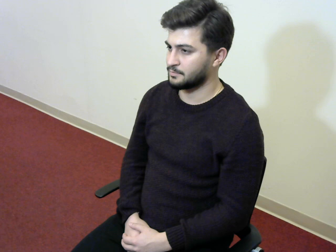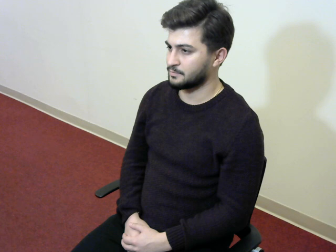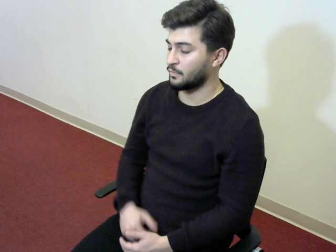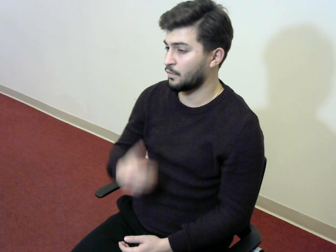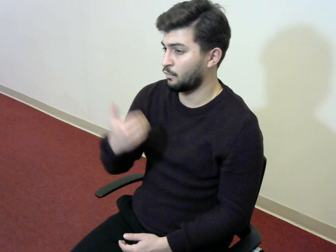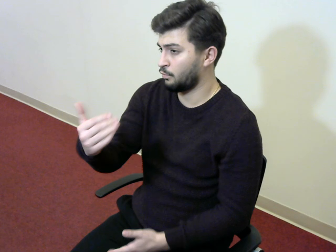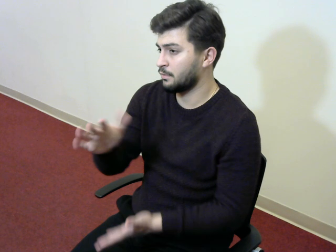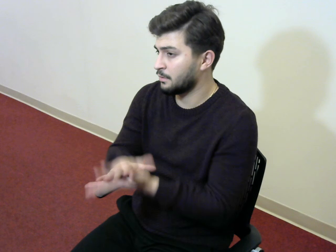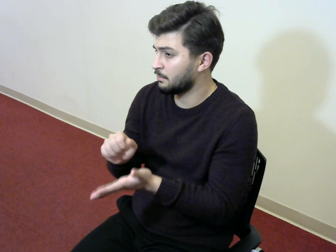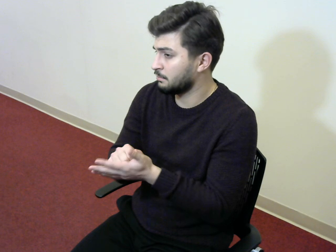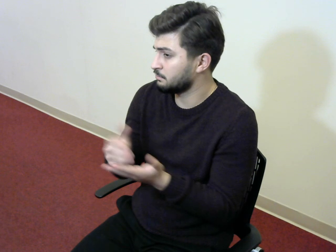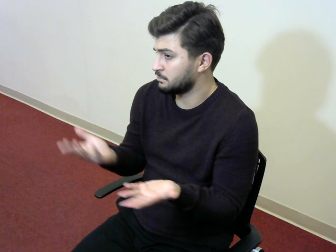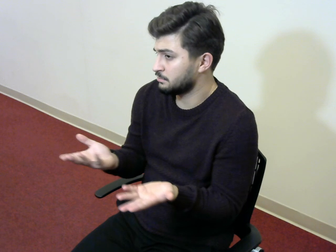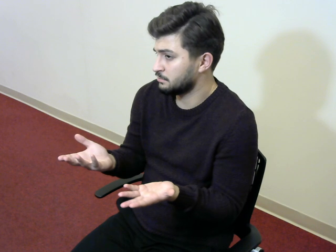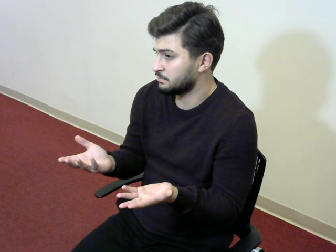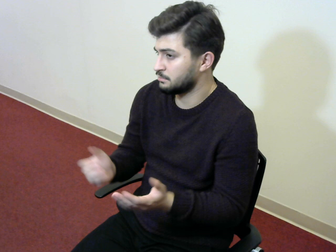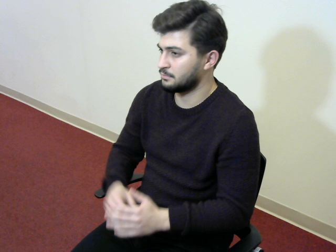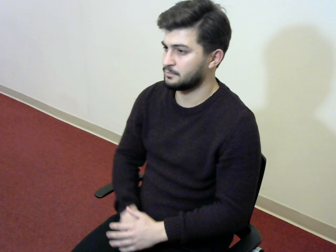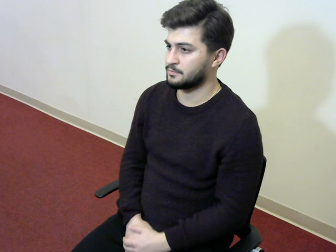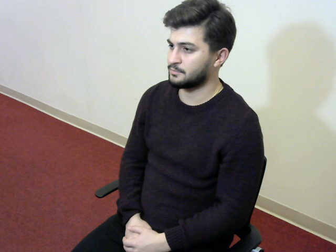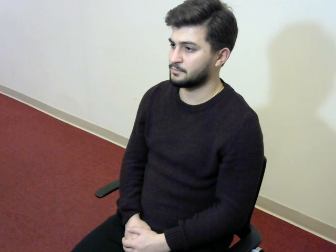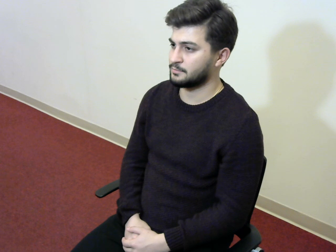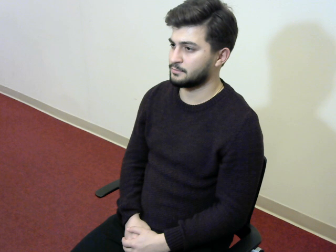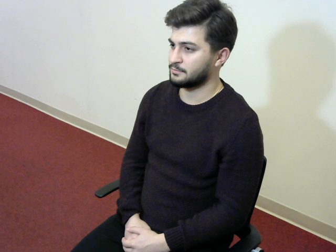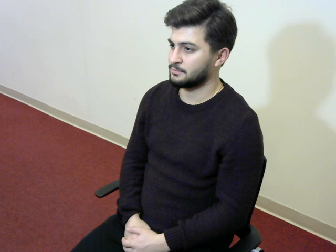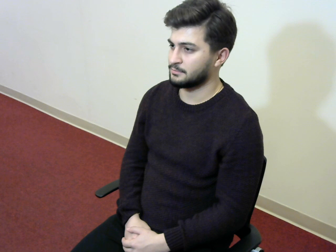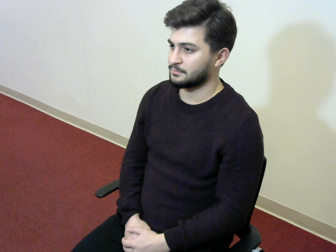Sənin ləqəbin nədir?